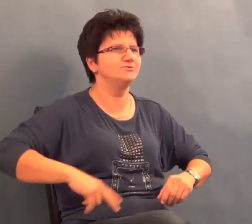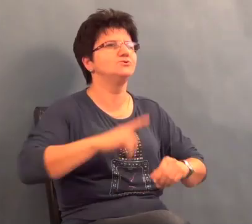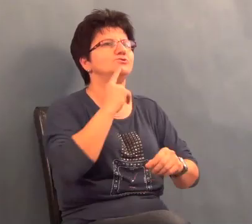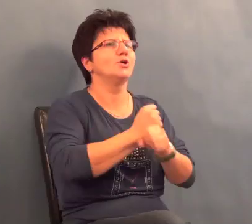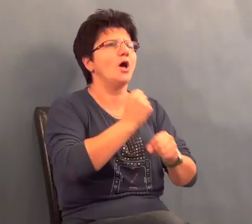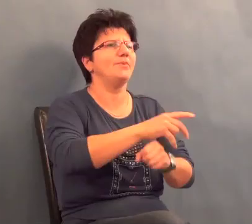"Co robisz?"